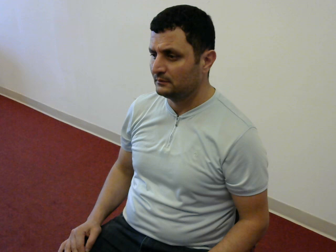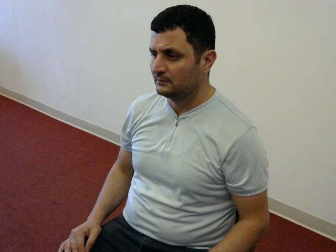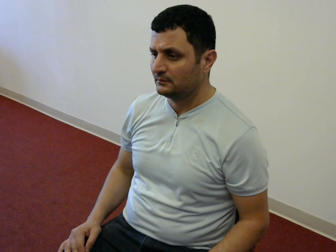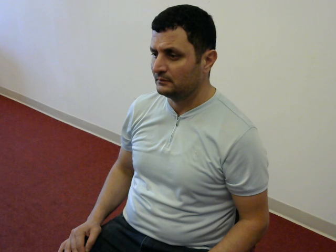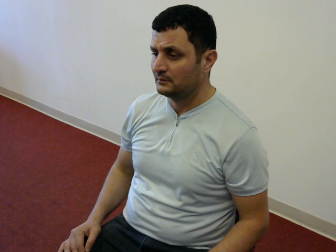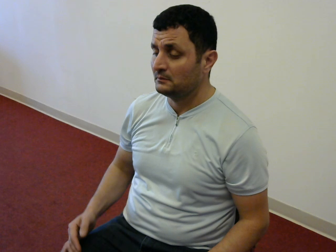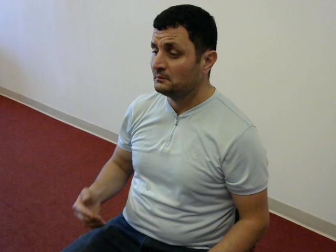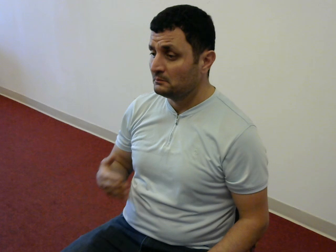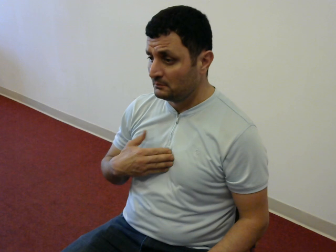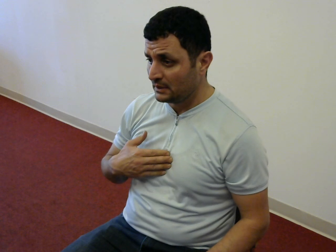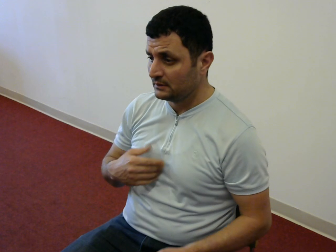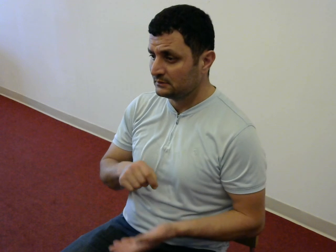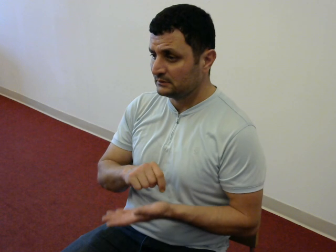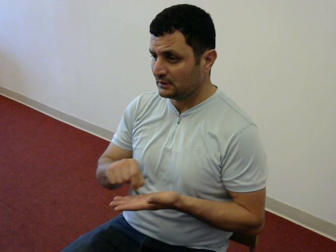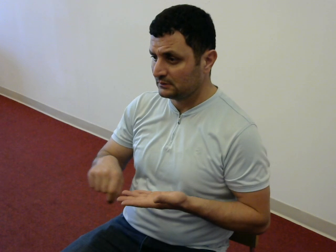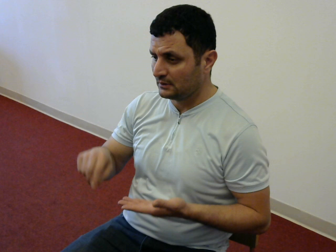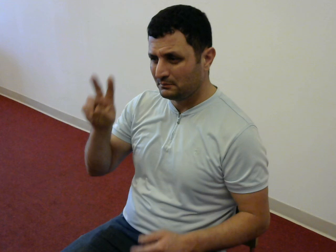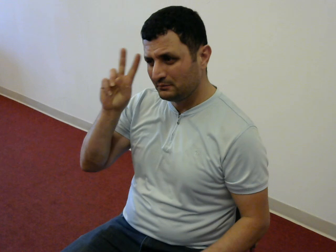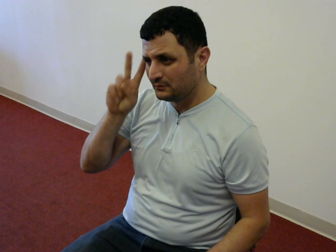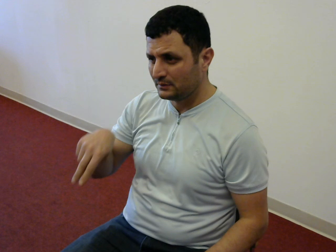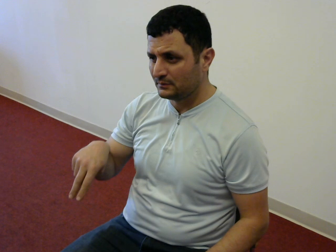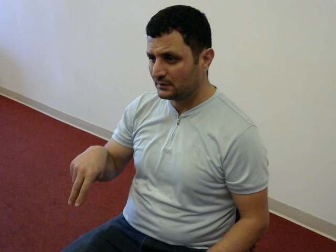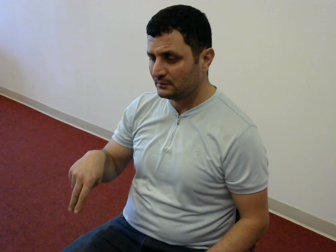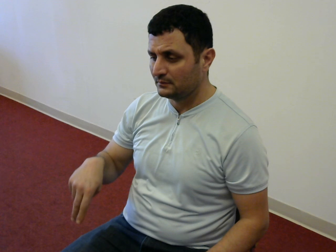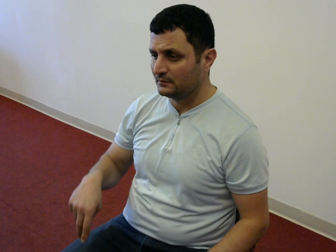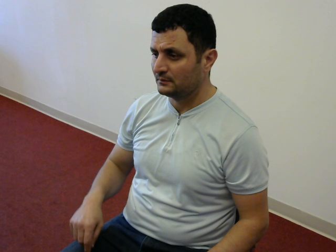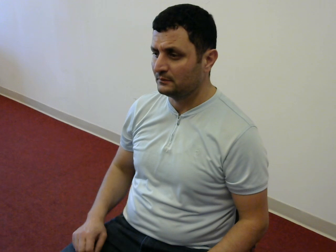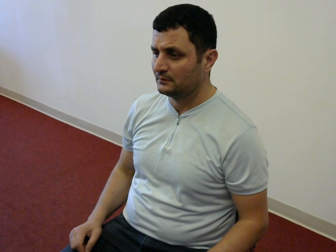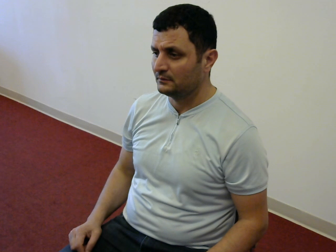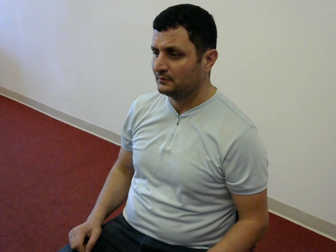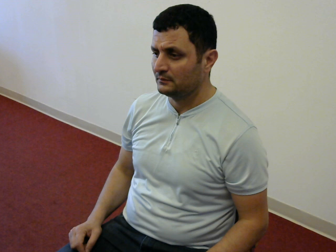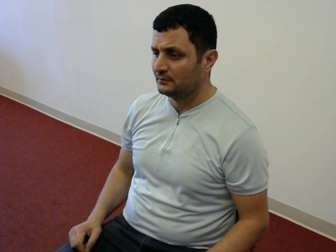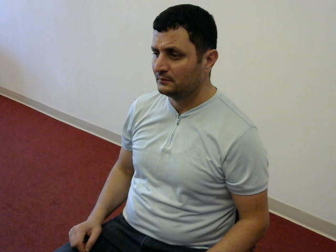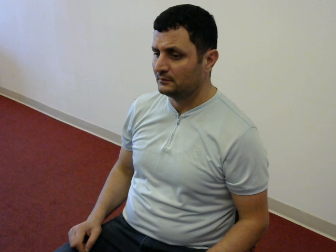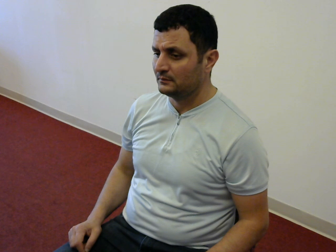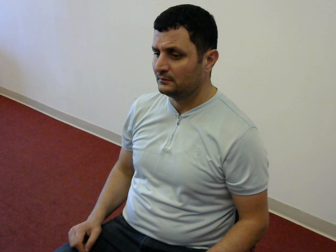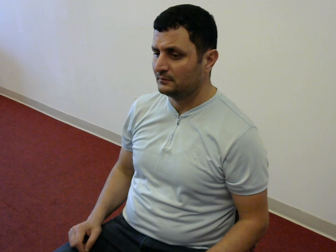Mən yaza bilmirəm